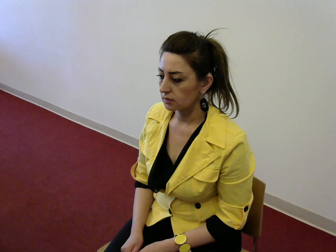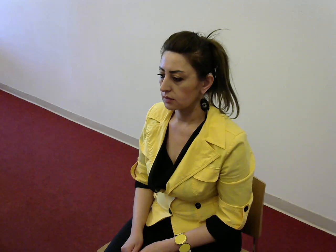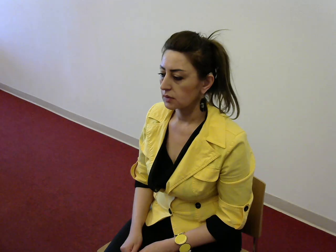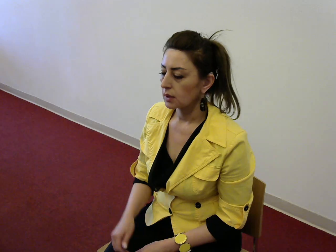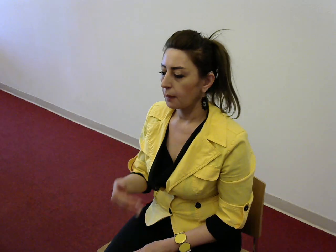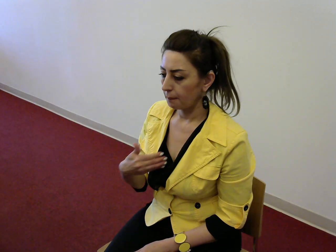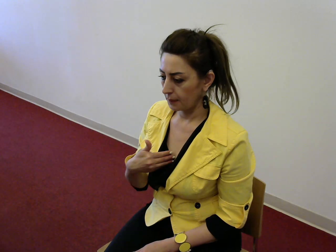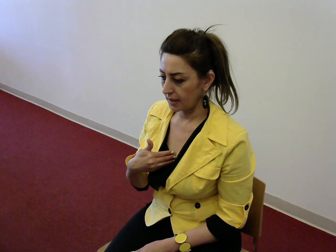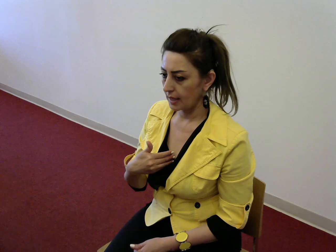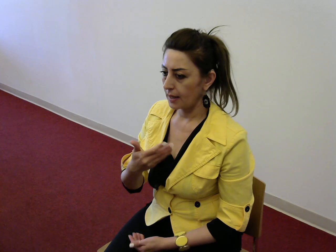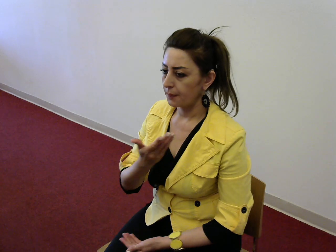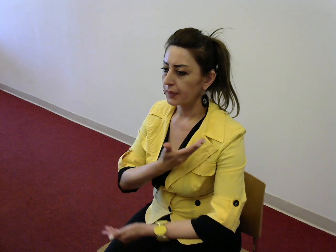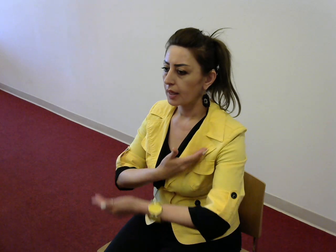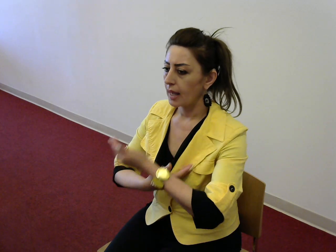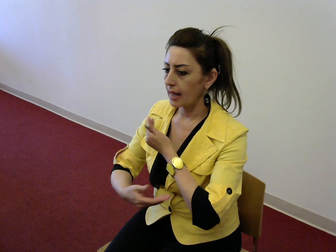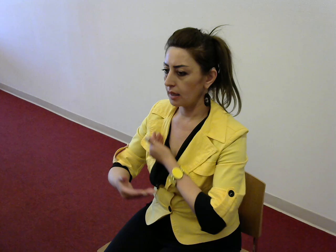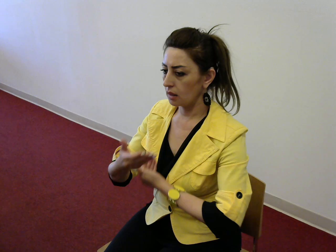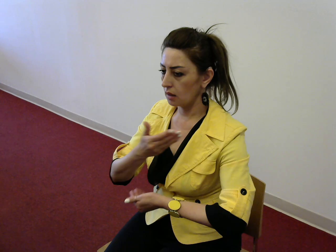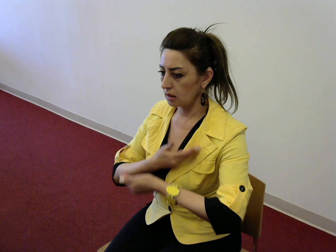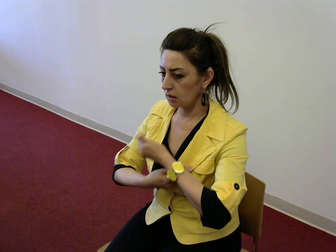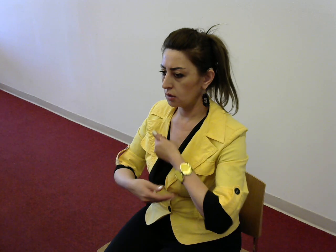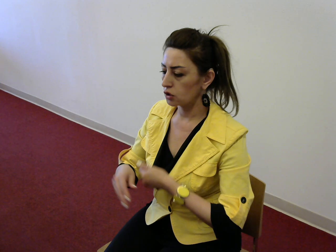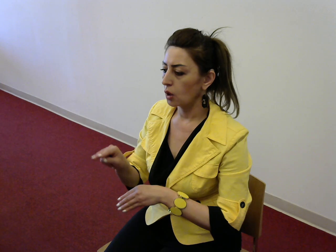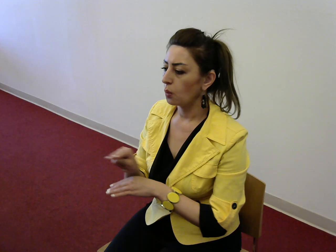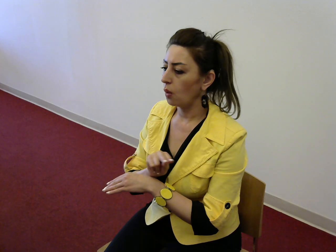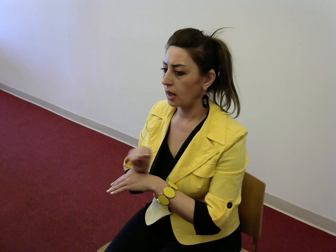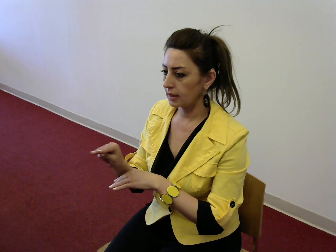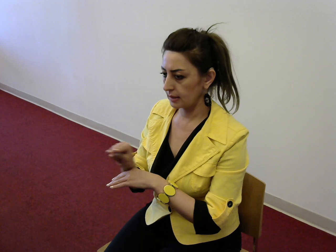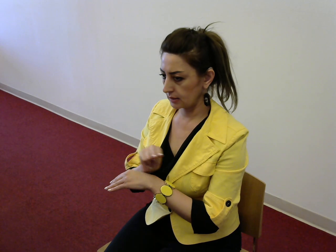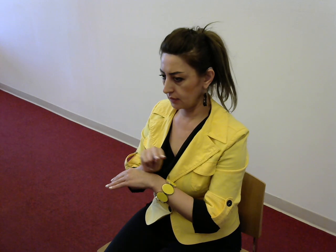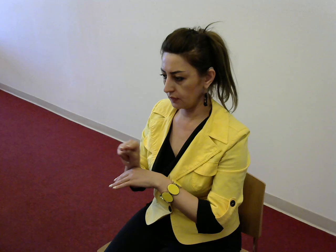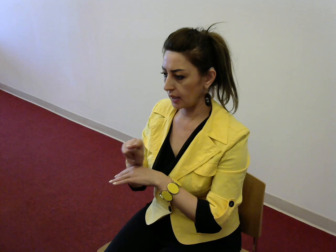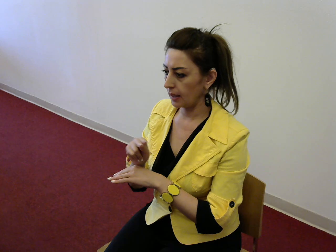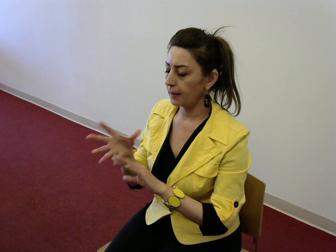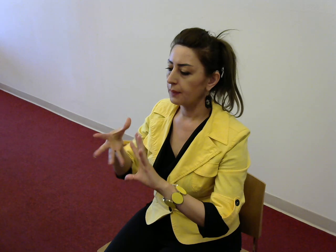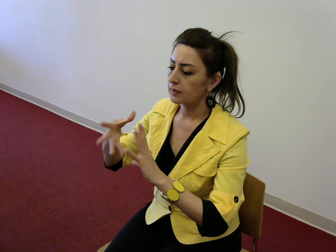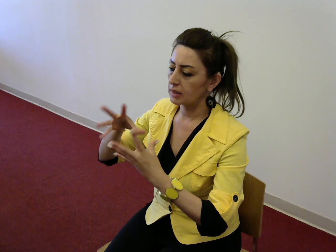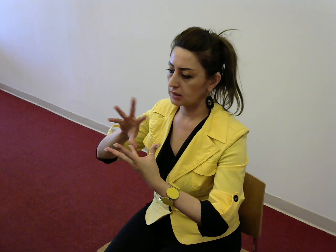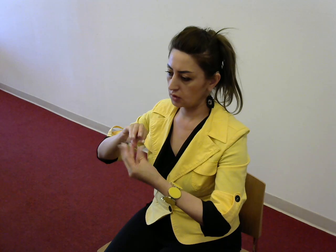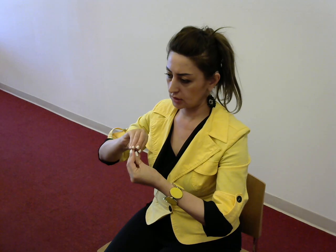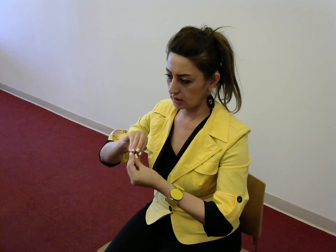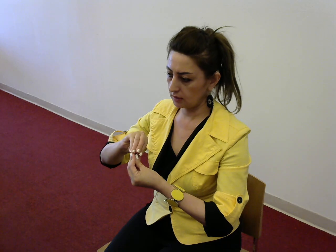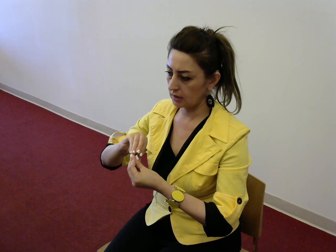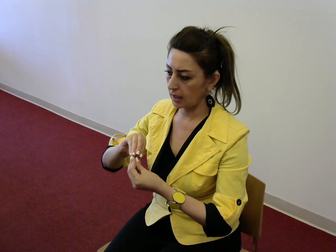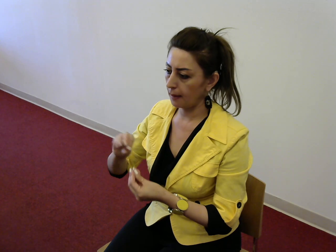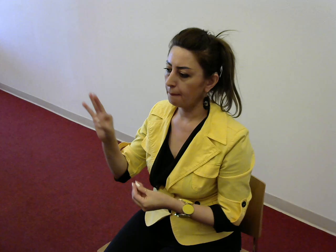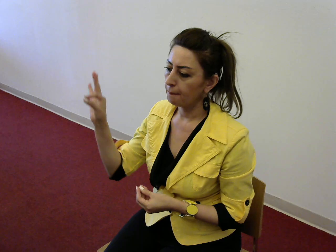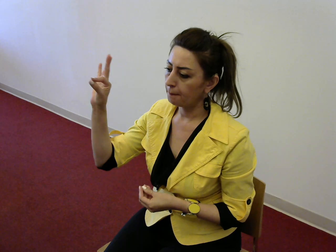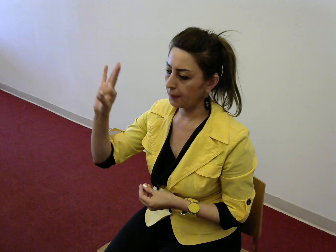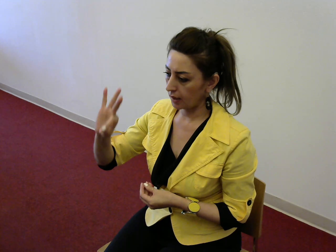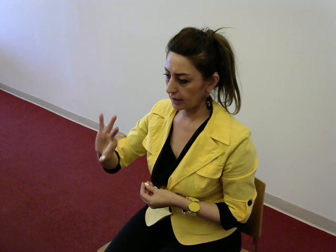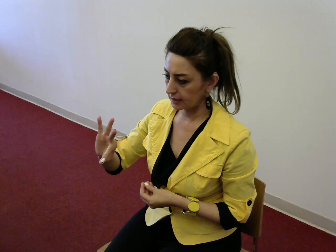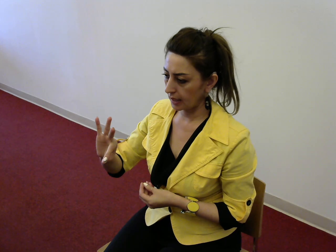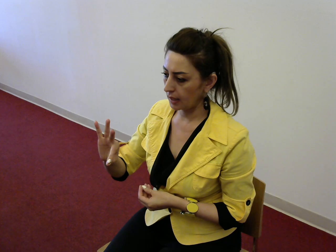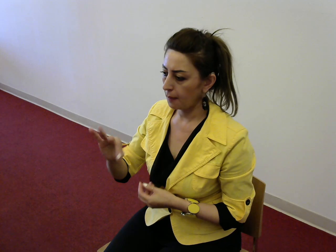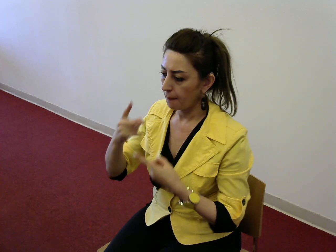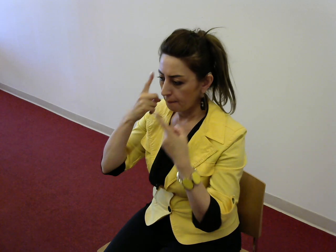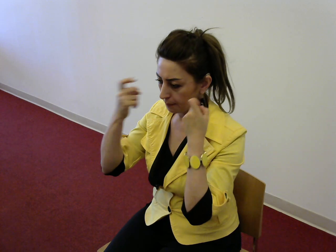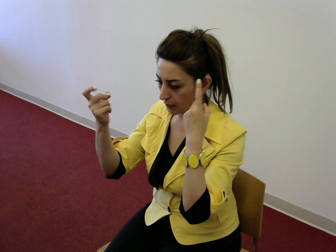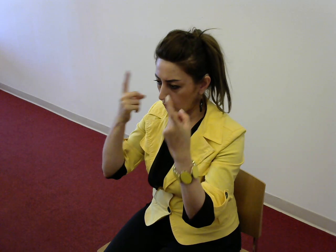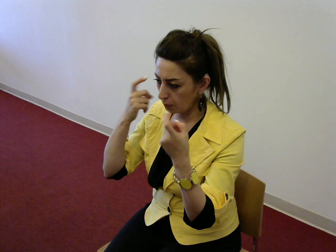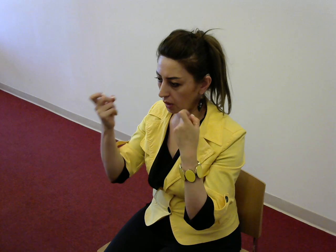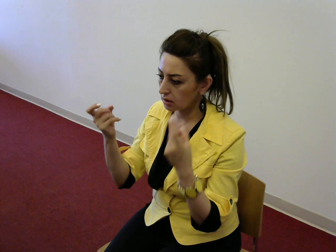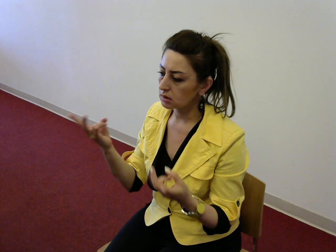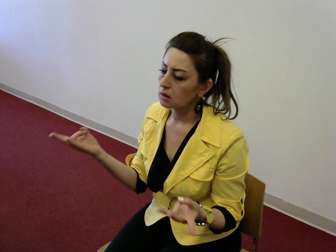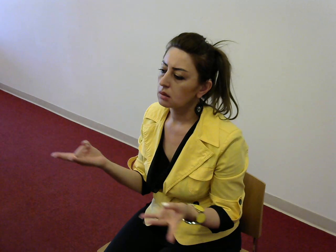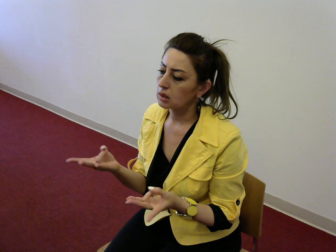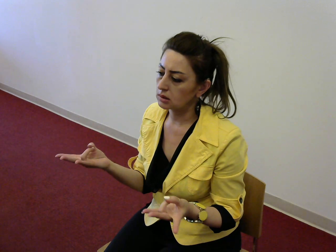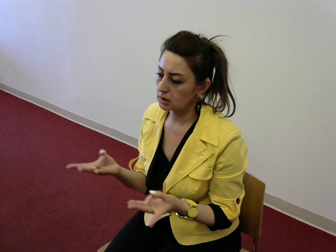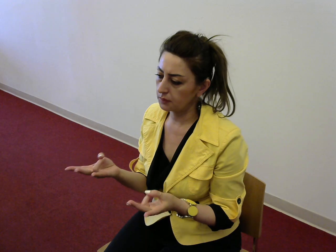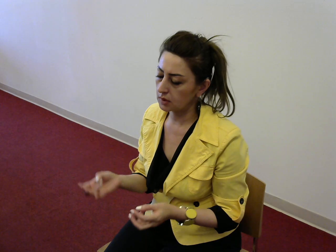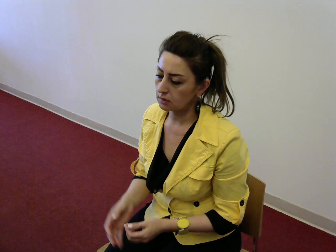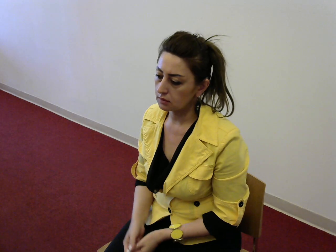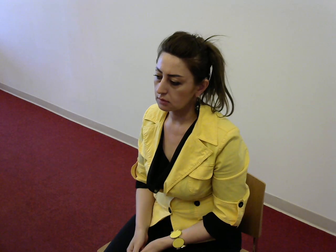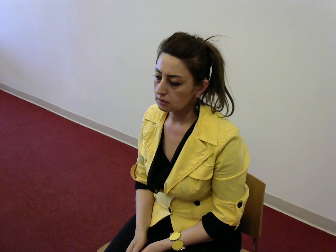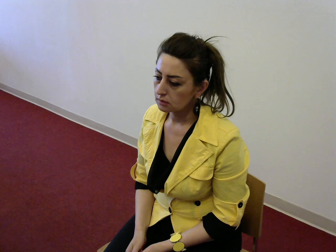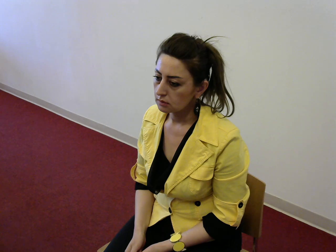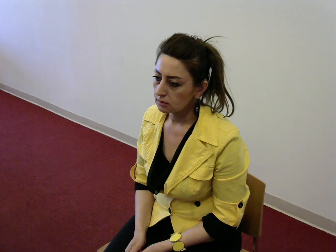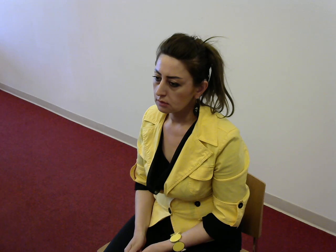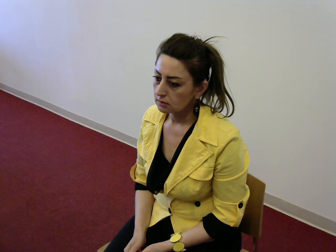Mənə əlillik müayinəsinin nəticəsi barədə məlumat lazımdır